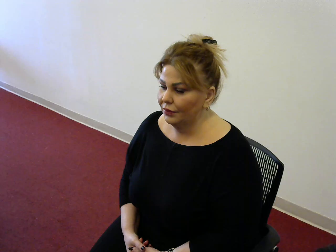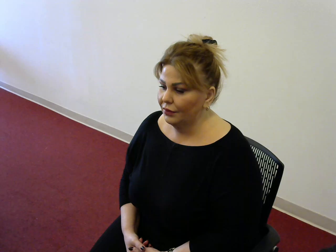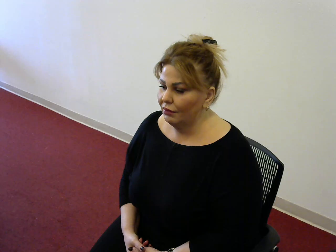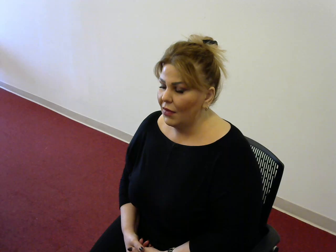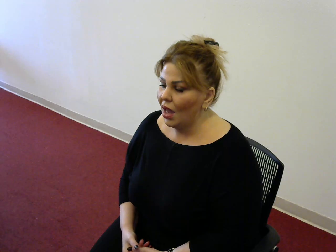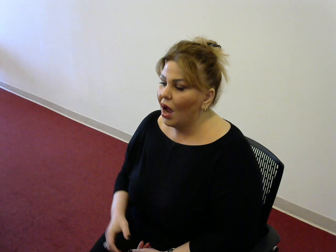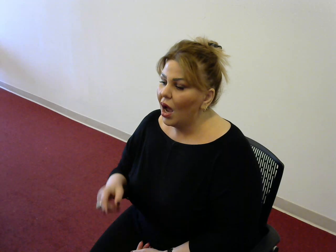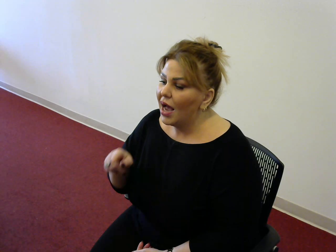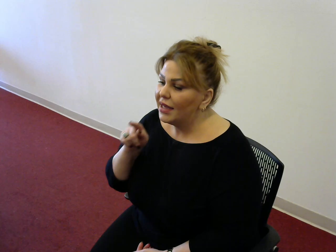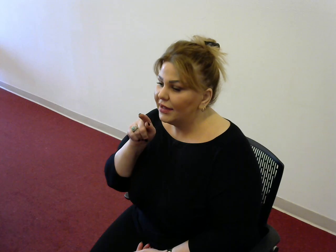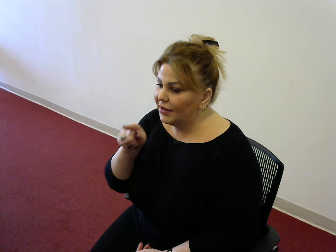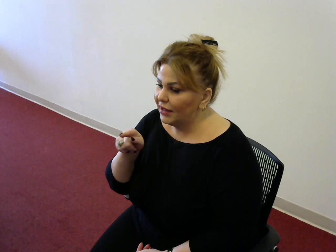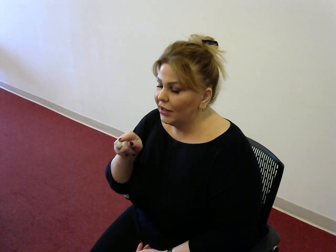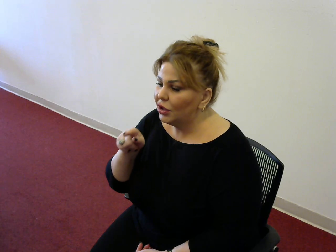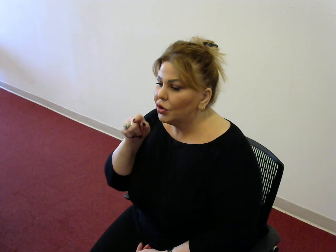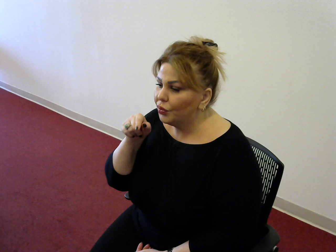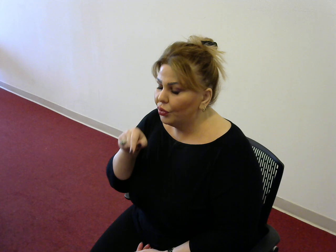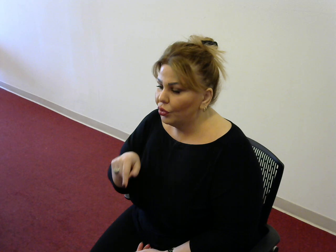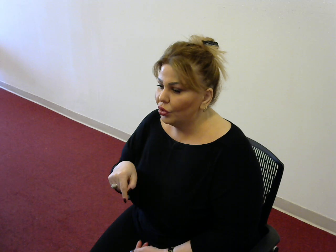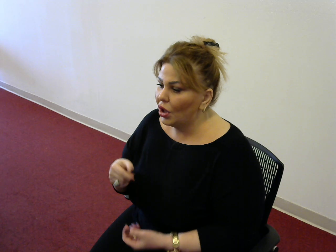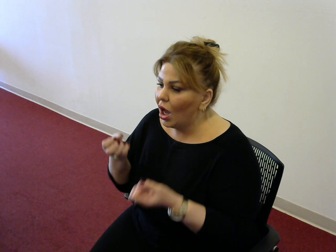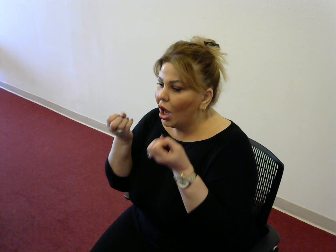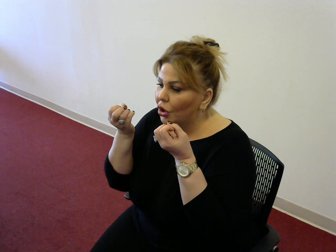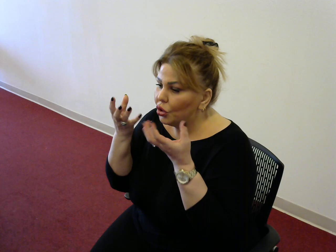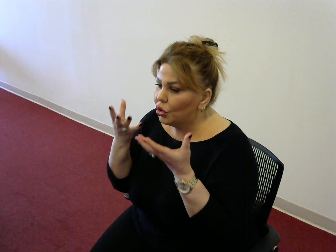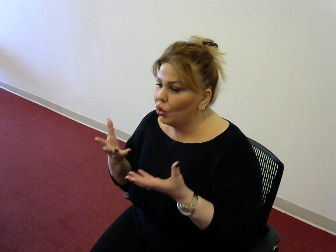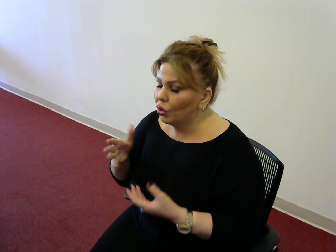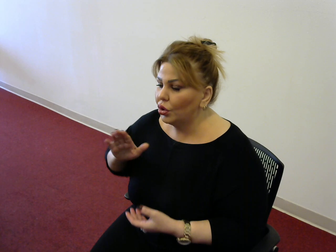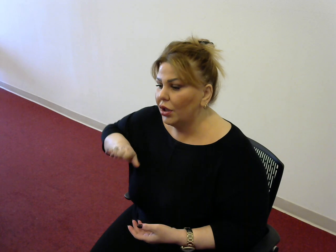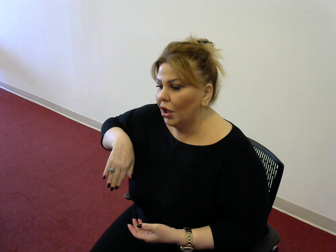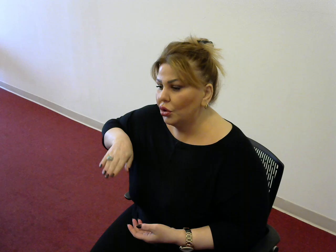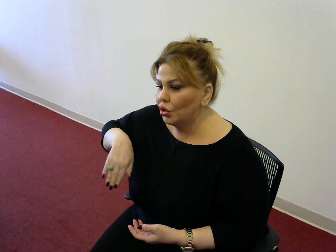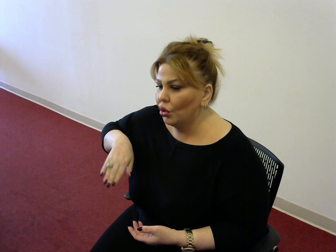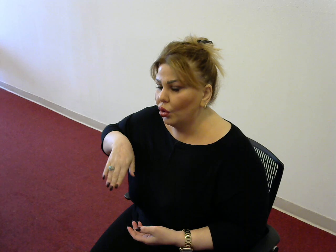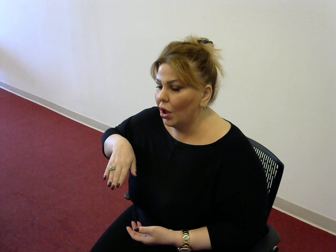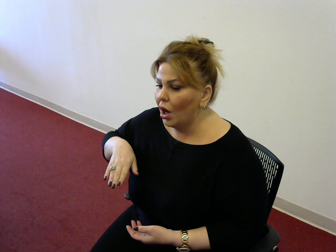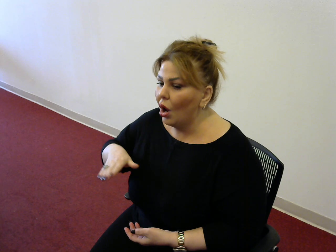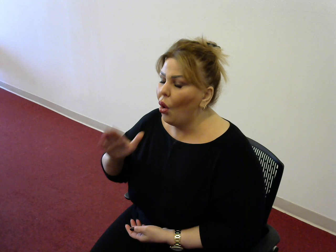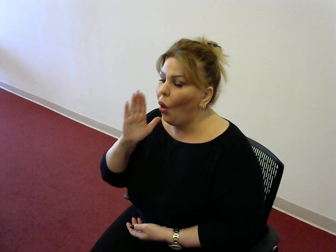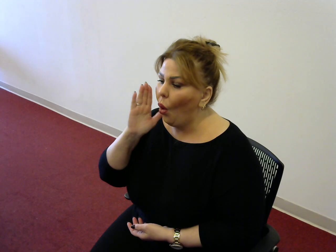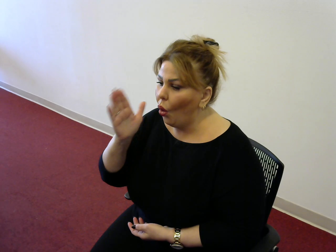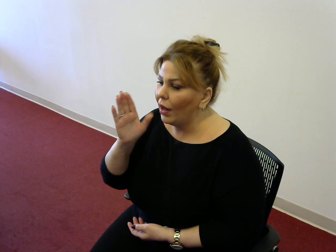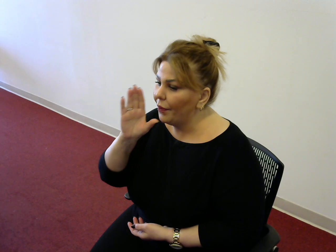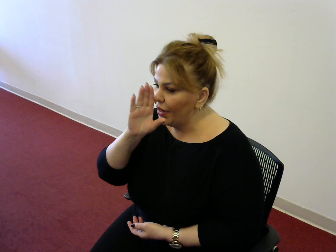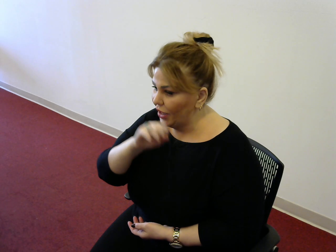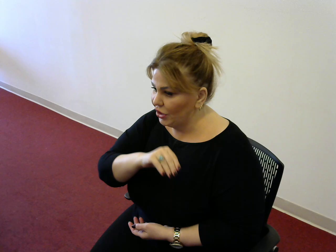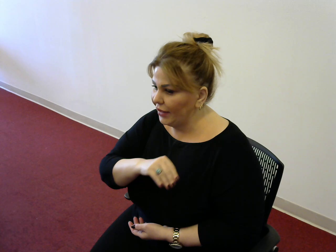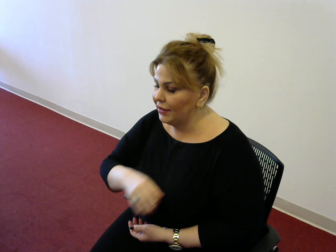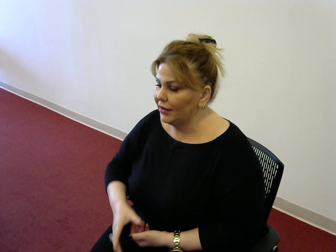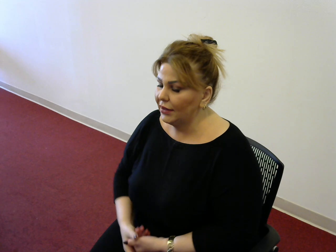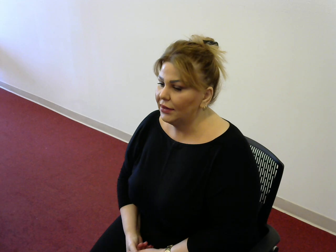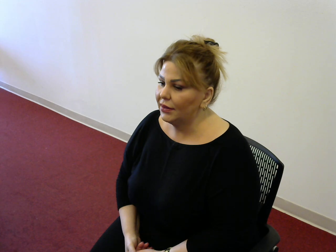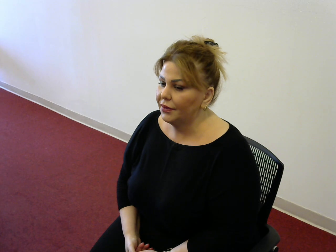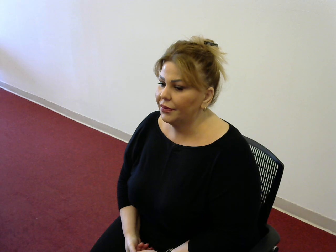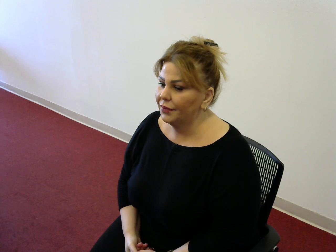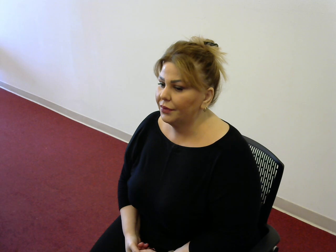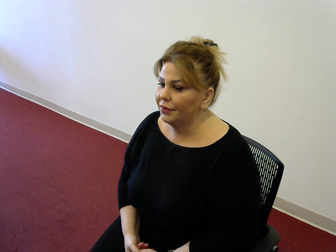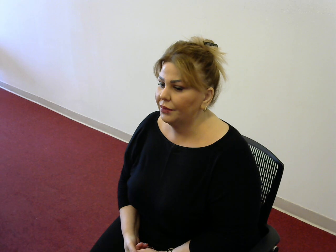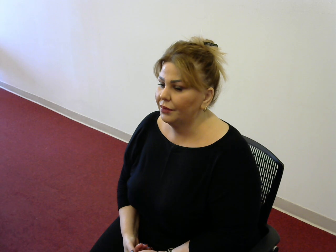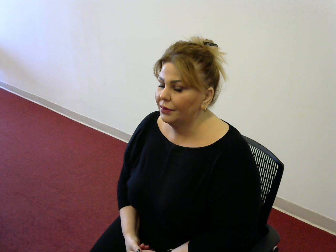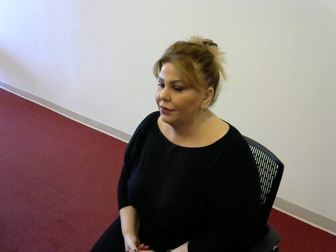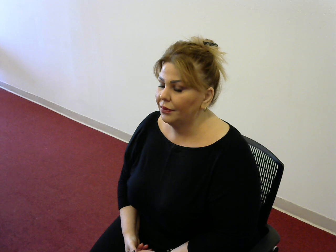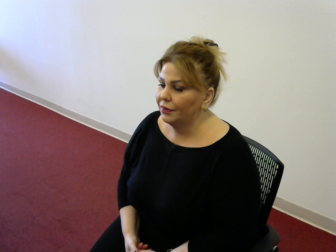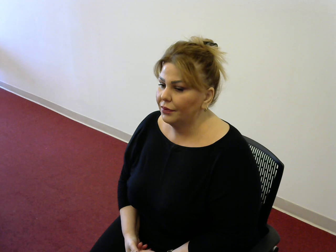Siz günortadan sonra burda olacaqsınızmı?